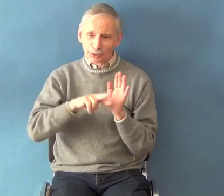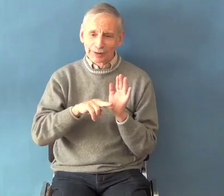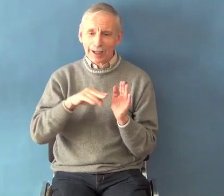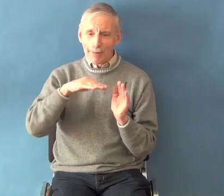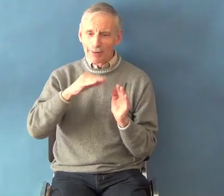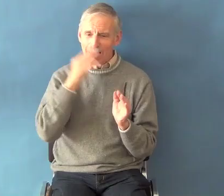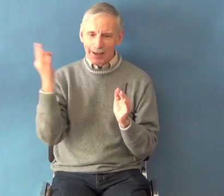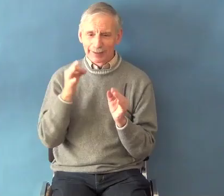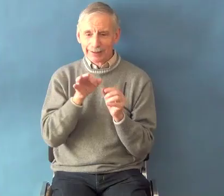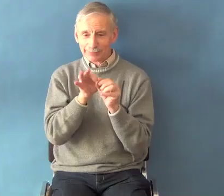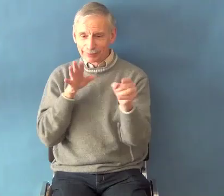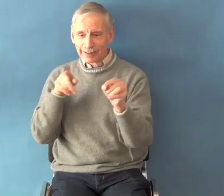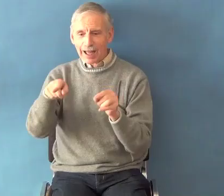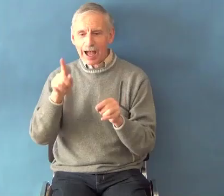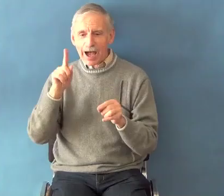Drugi, mały, jest lepszym strzelcem.